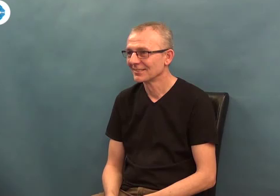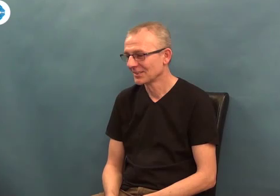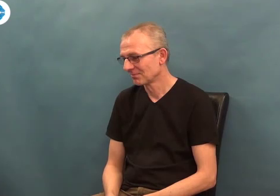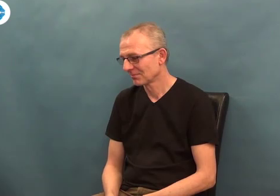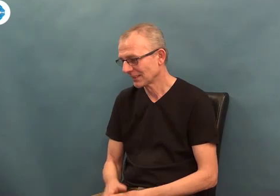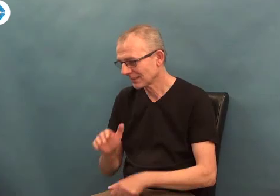Zgadzam się.